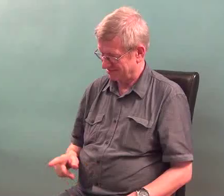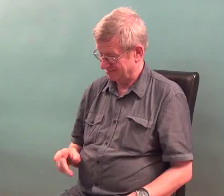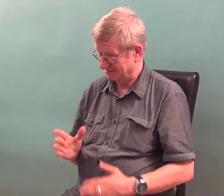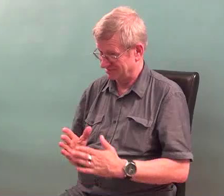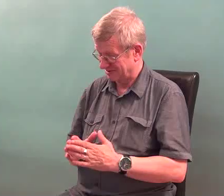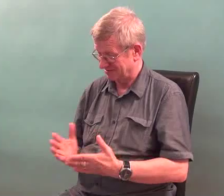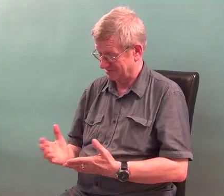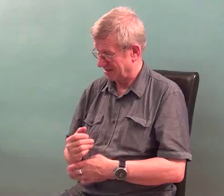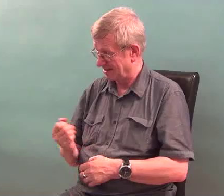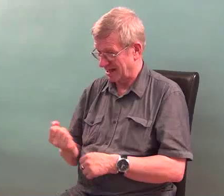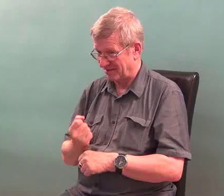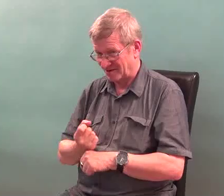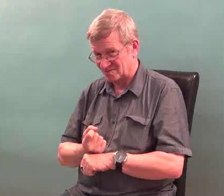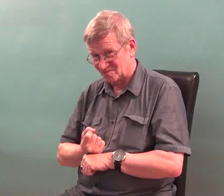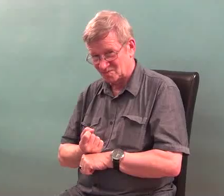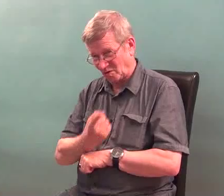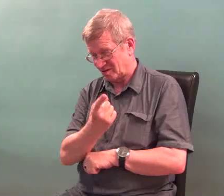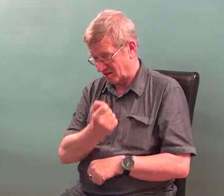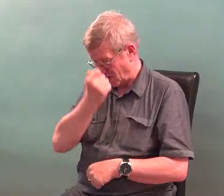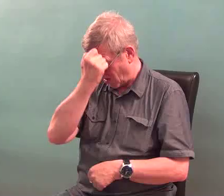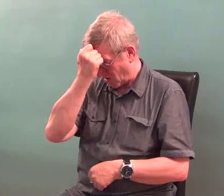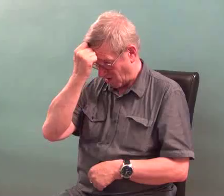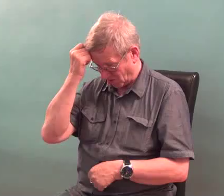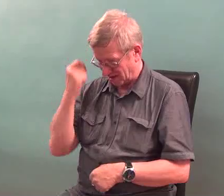Proszę zbierz kamienie i rzucaj nimi w okna.